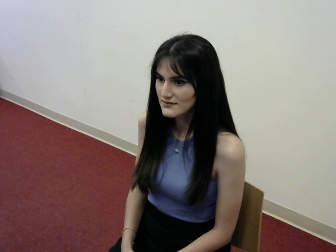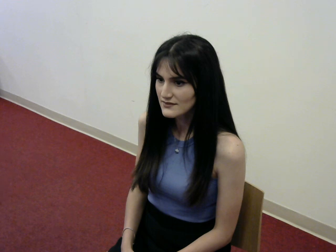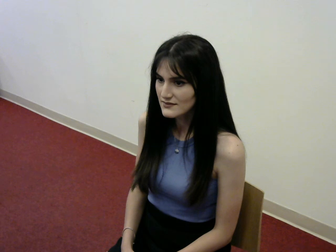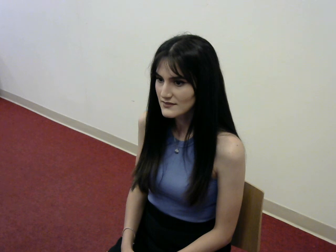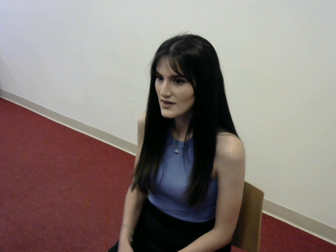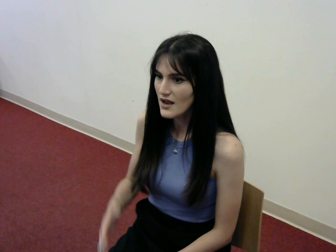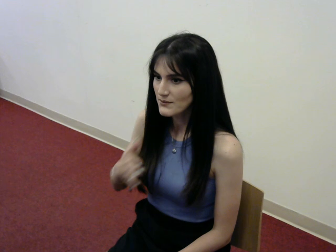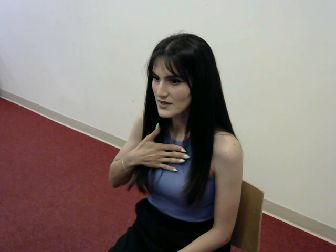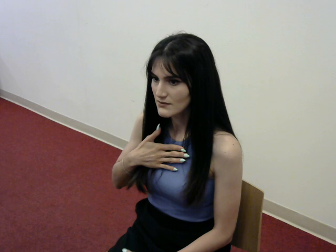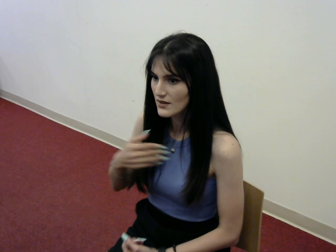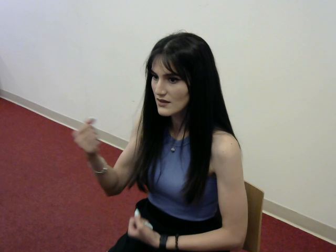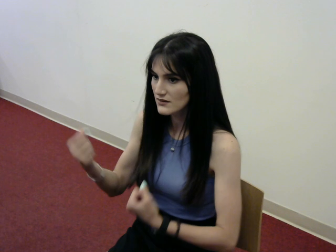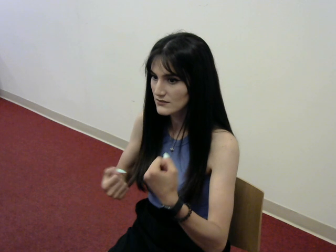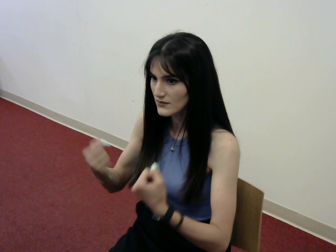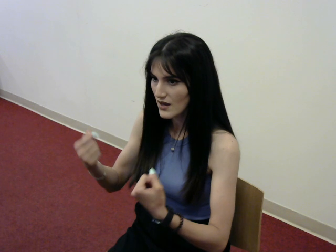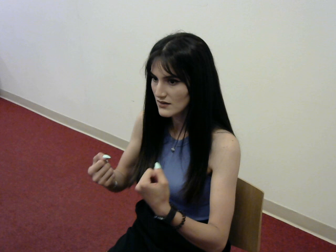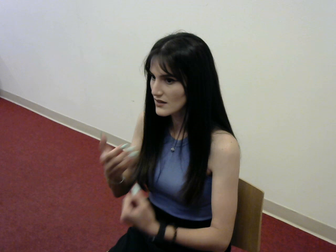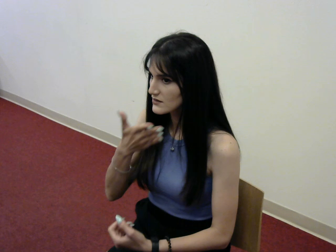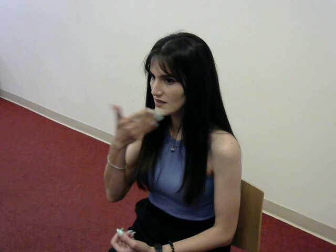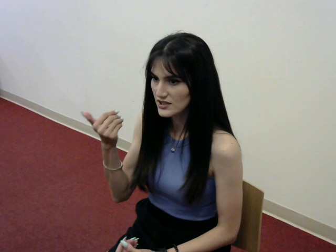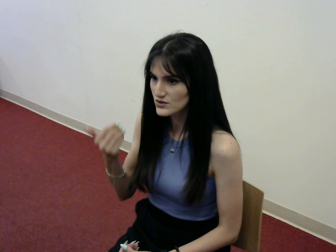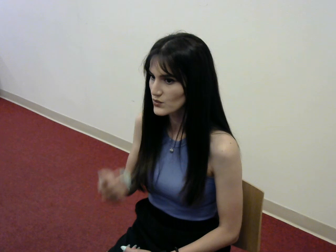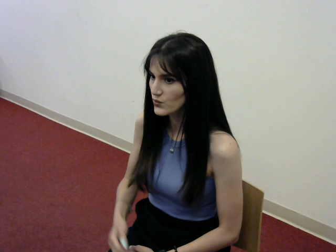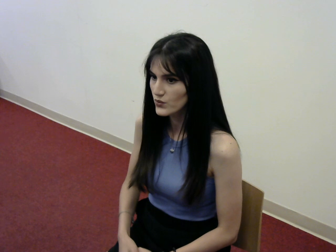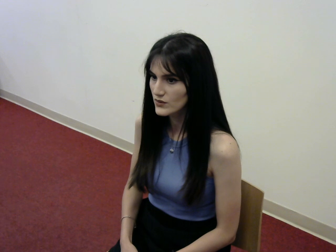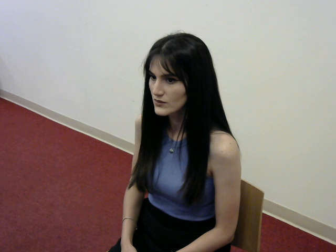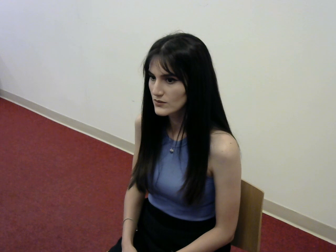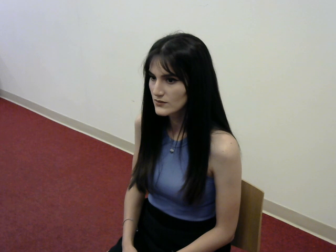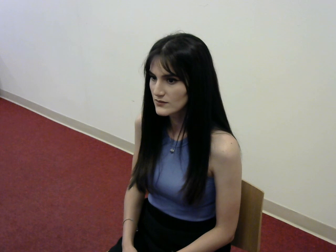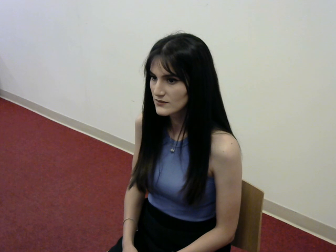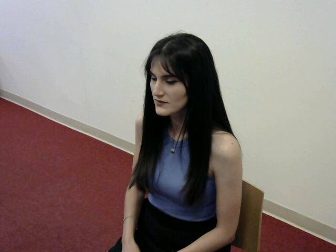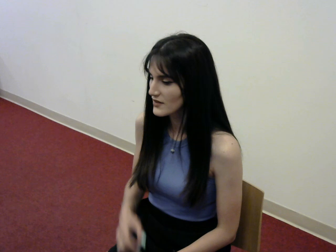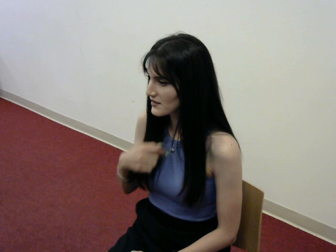Mənim avtomobilim yoxdur